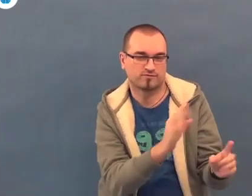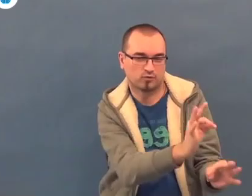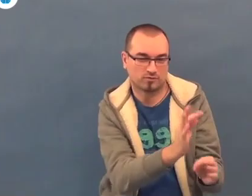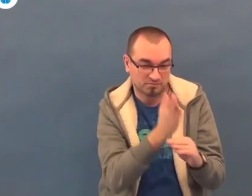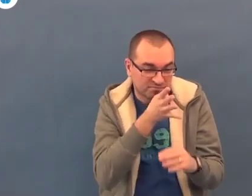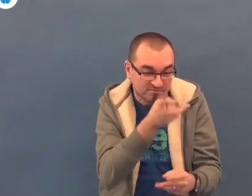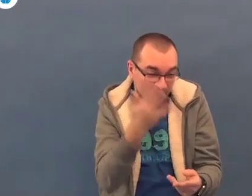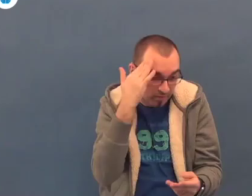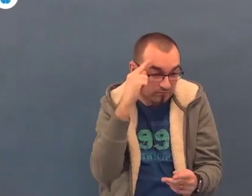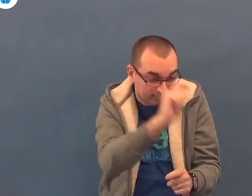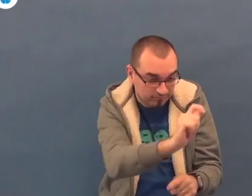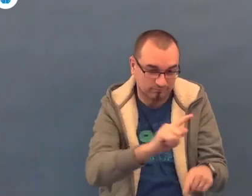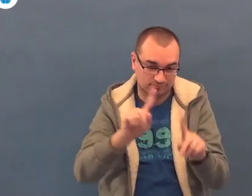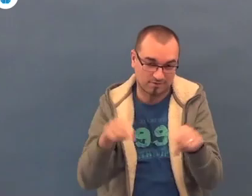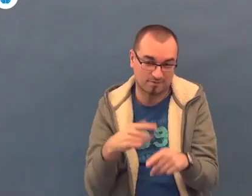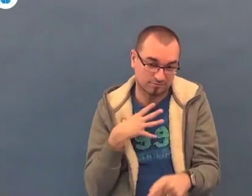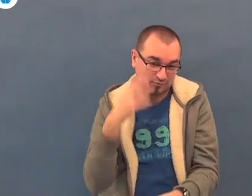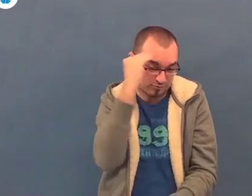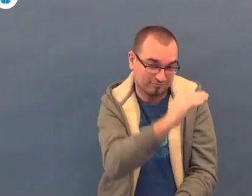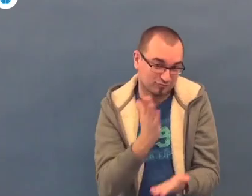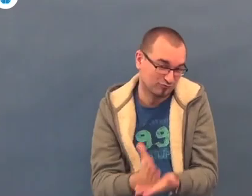Jeśli będziesz wymiotował, to wiedz, że byłeś uprzedzony przez znak.